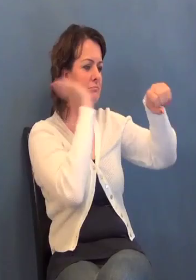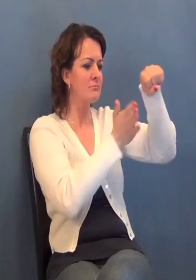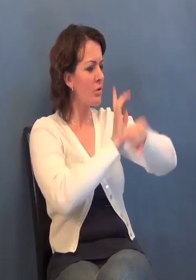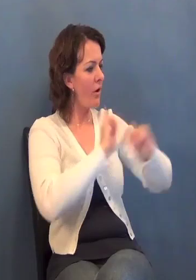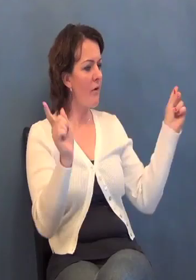Nie wolno.